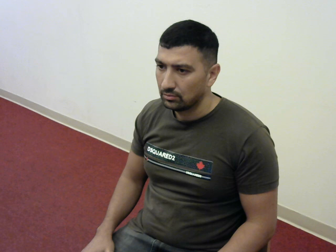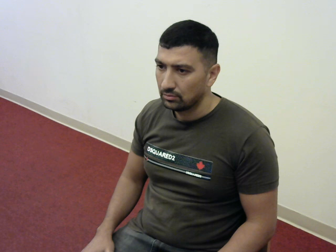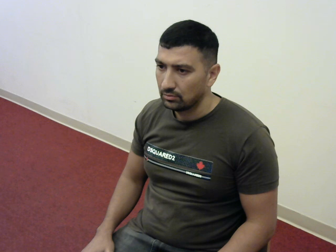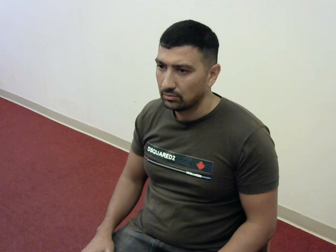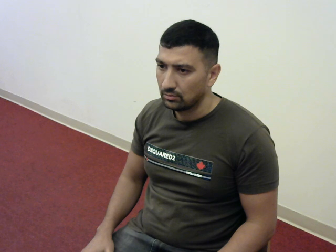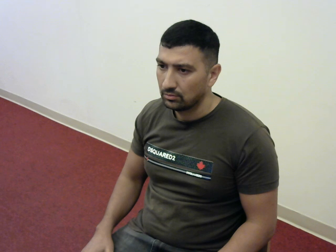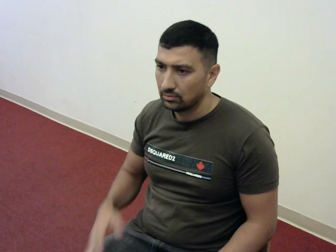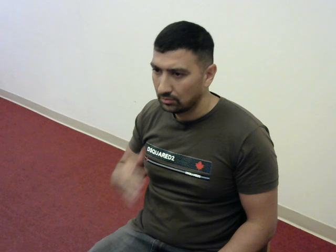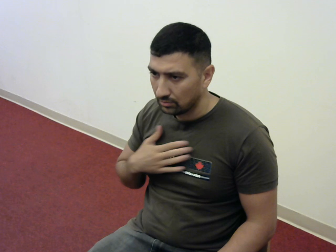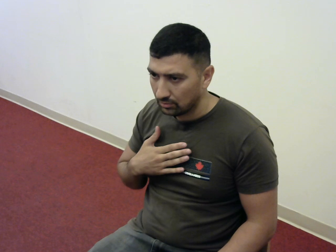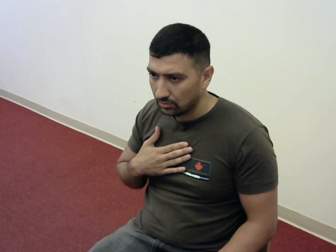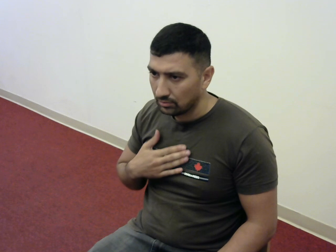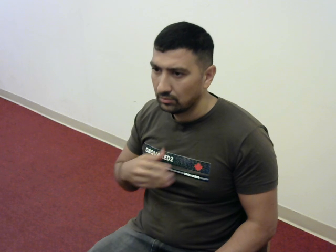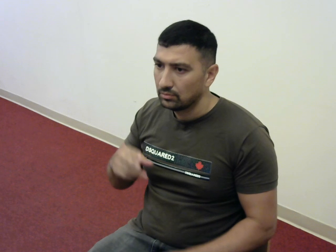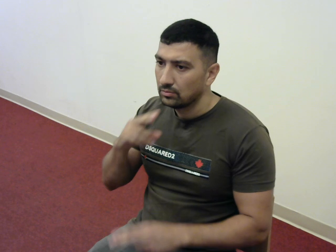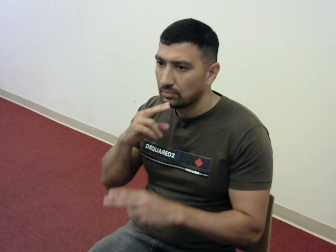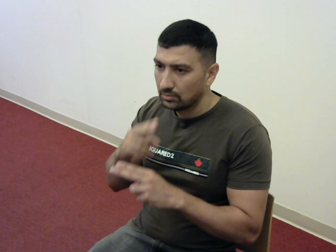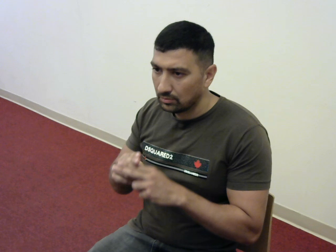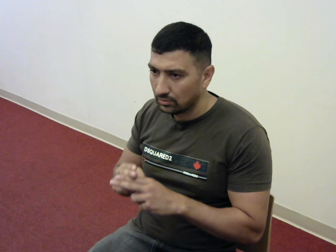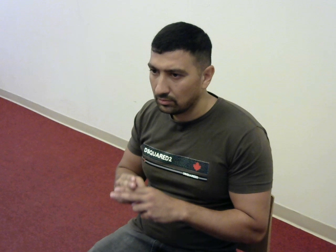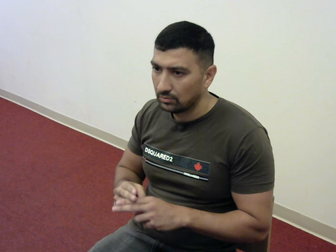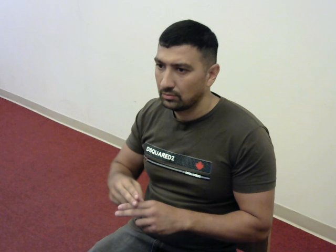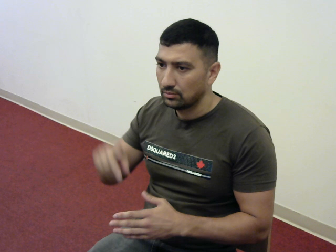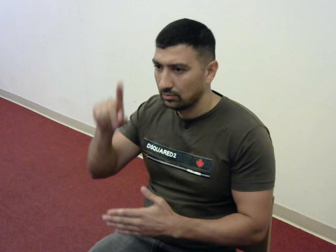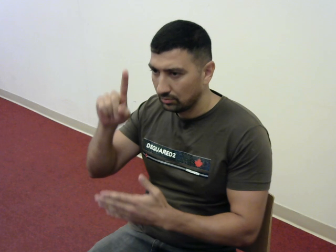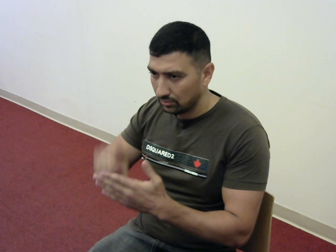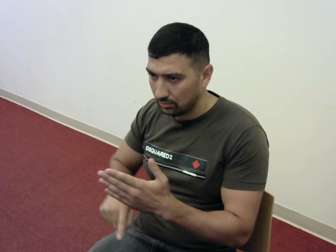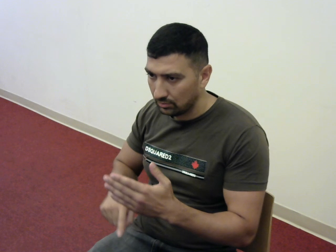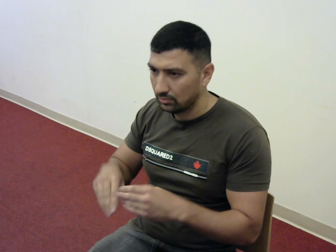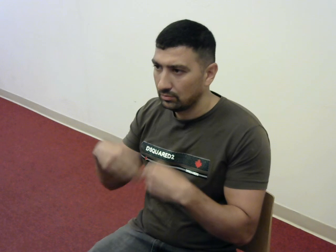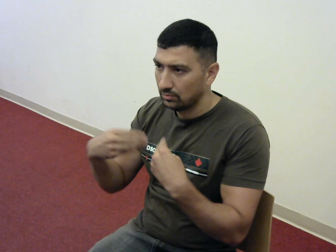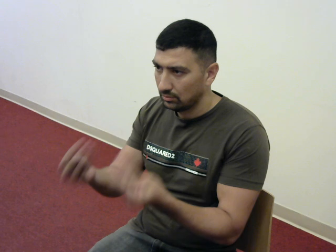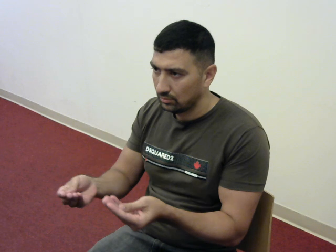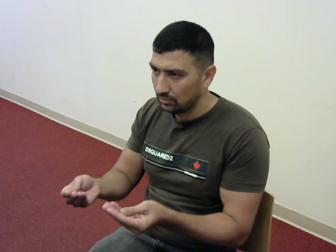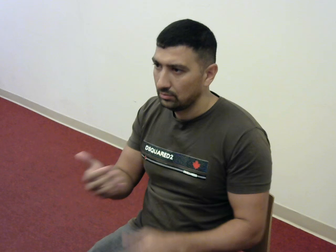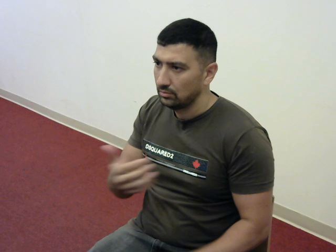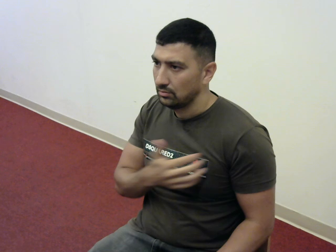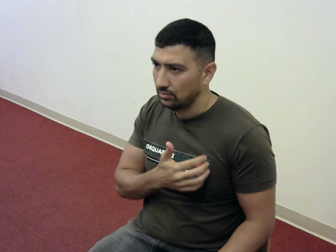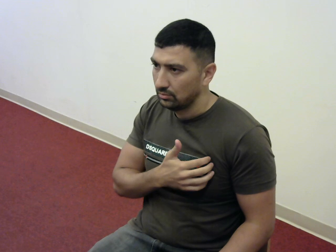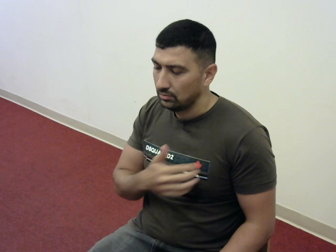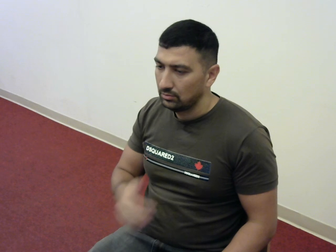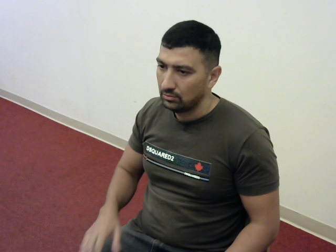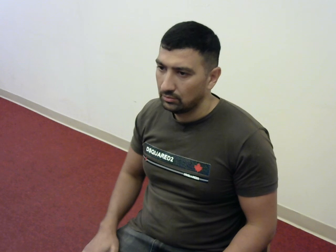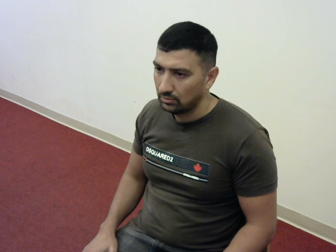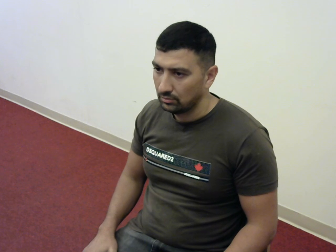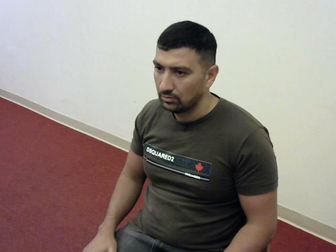Mən bacıma etibarnamə vermək istəyirəm